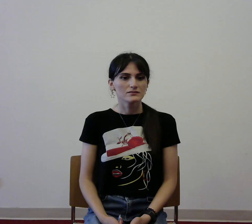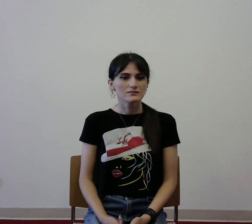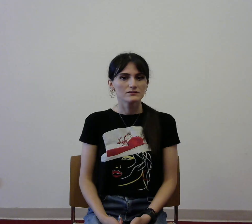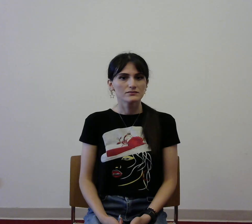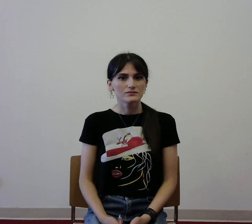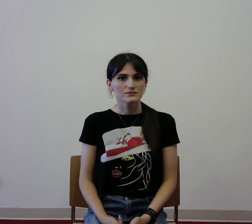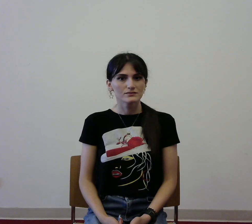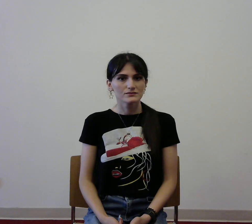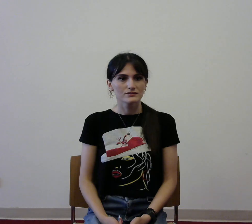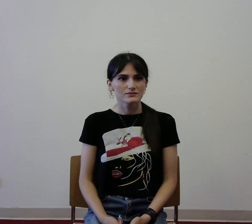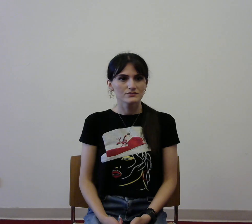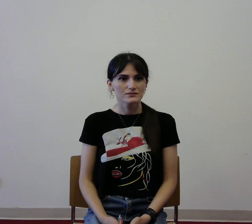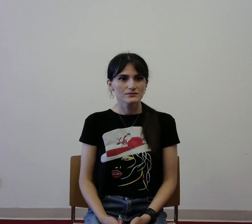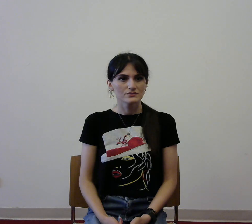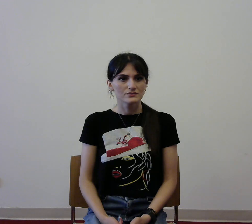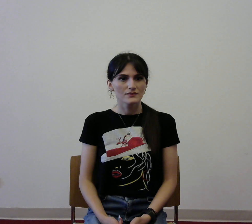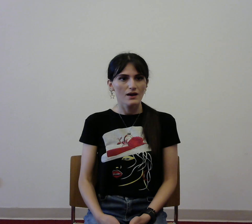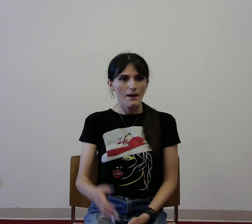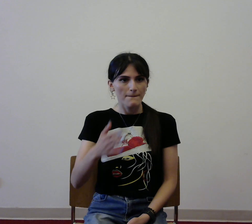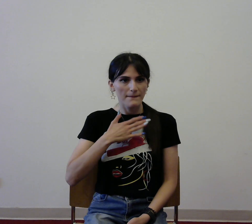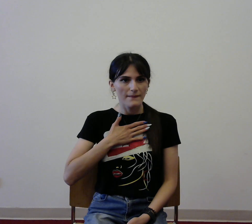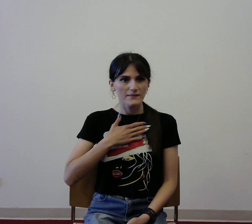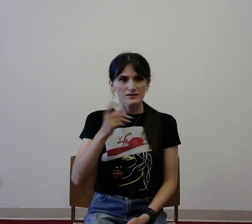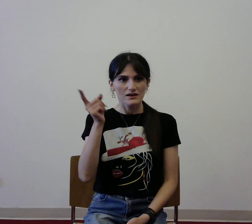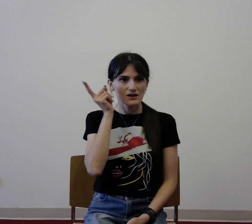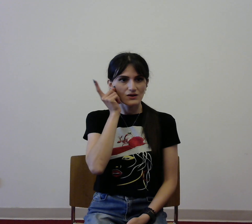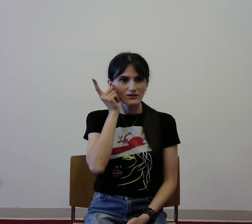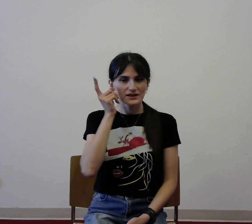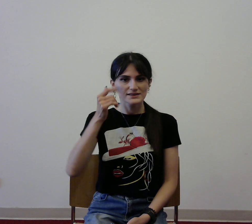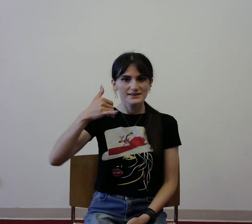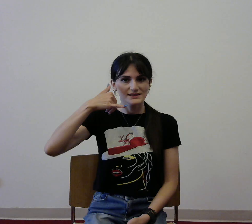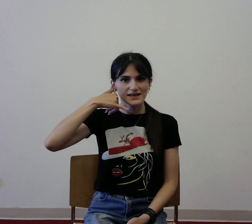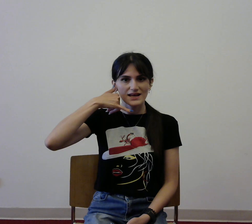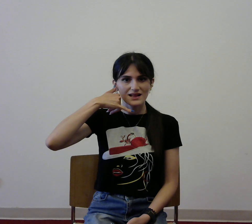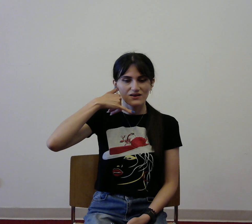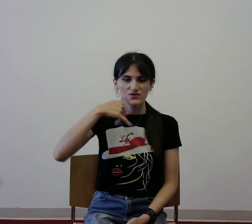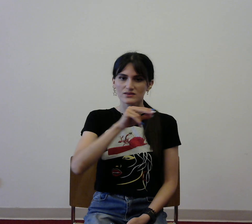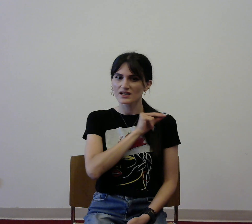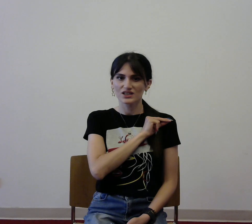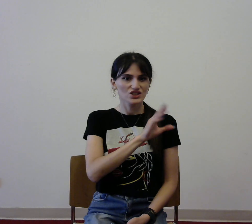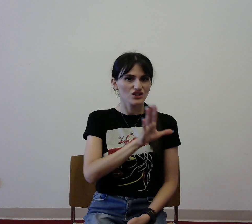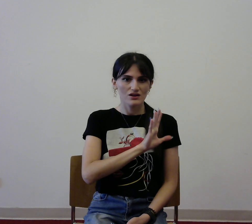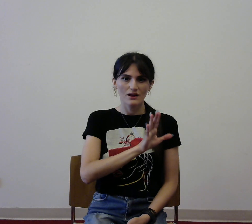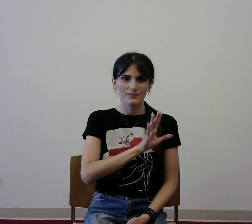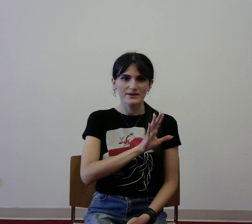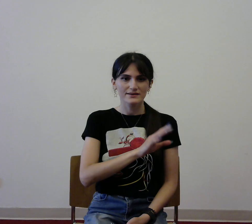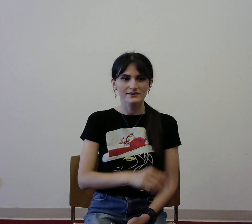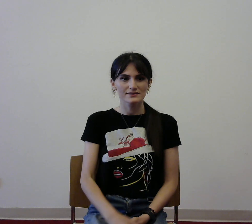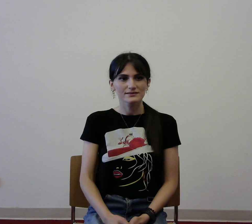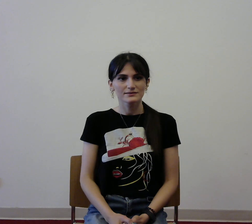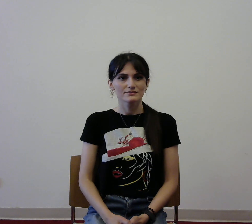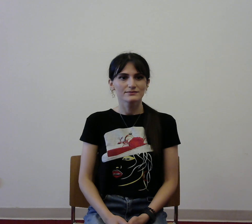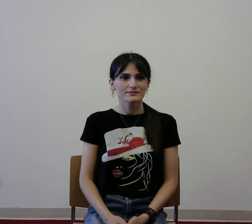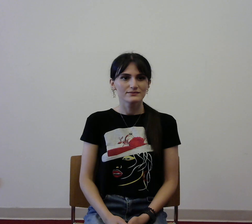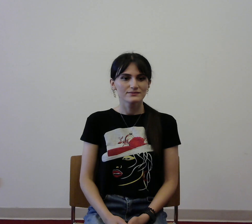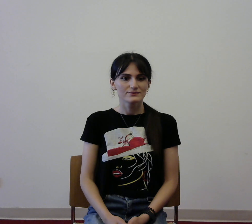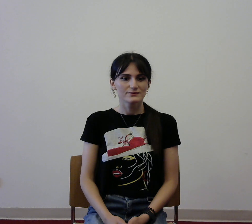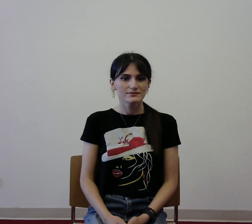Mənim mobil telefonum işləmir